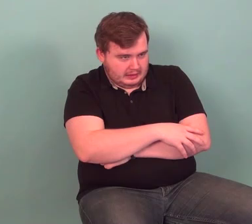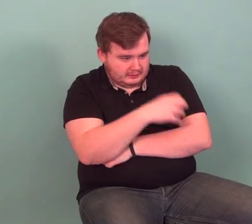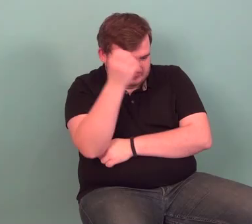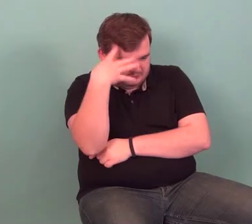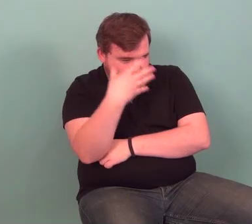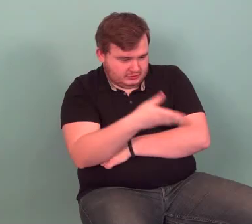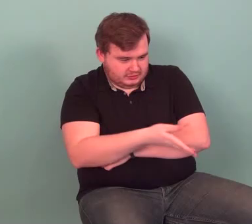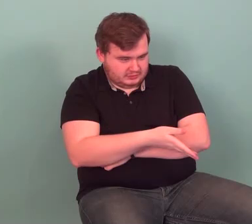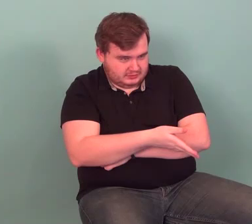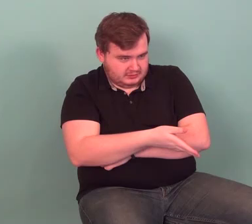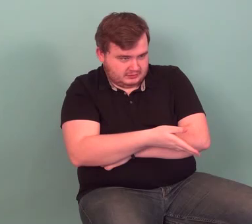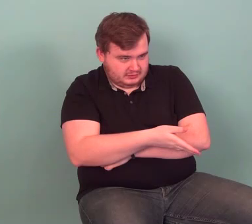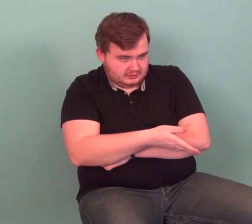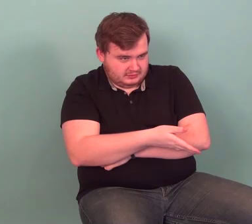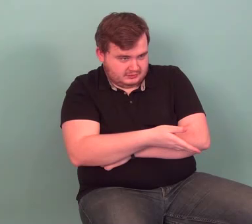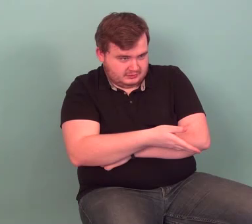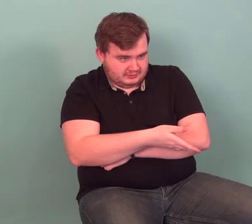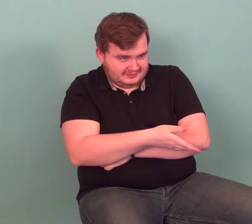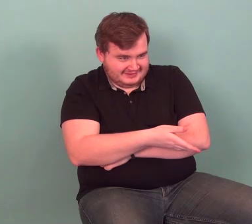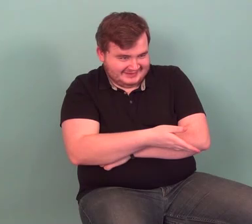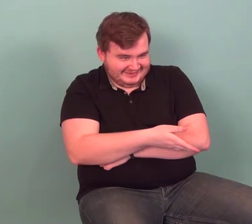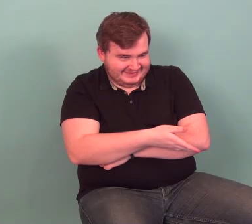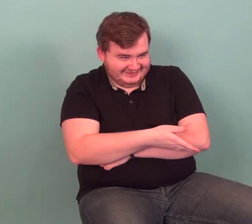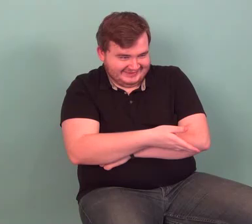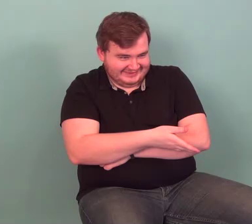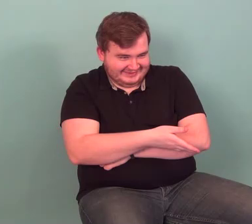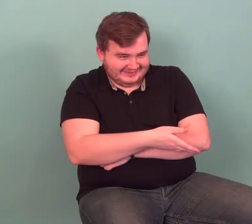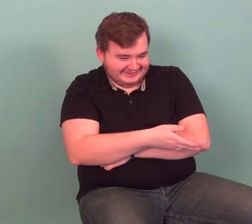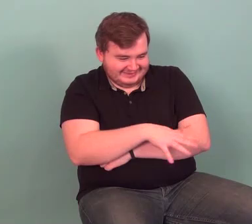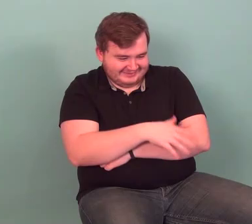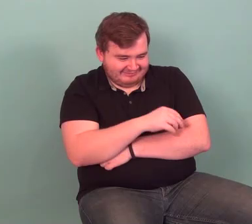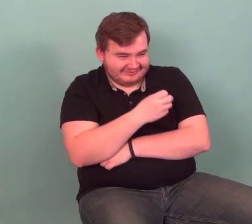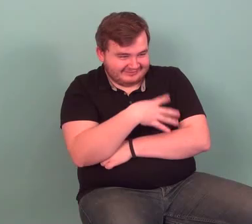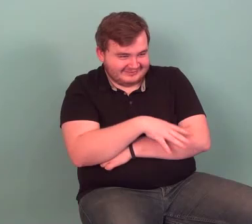Przecież to jest prysznic.